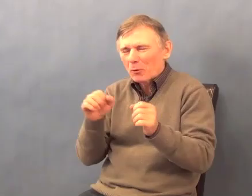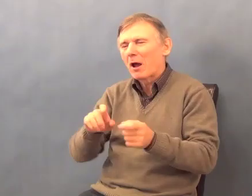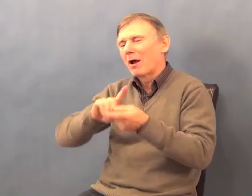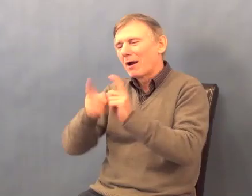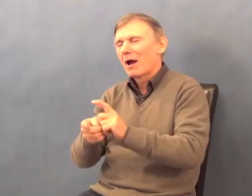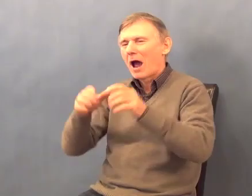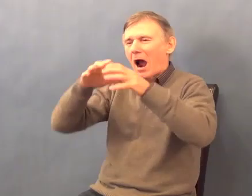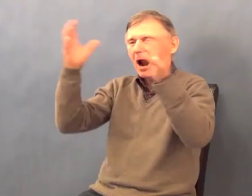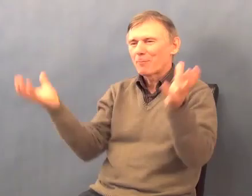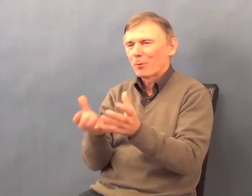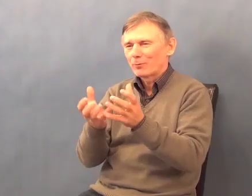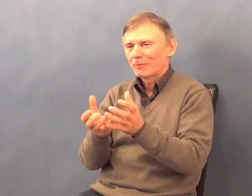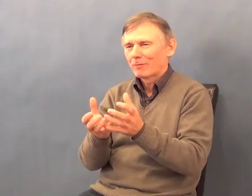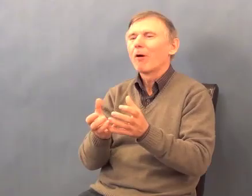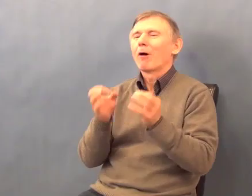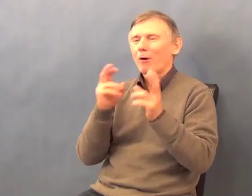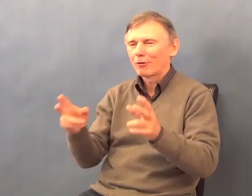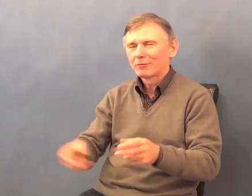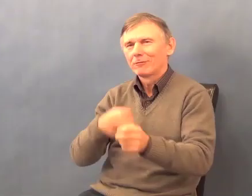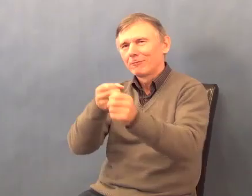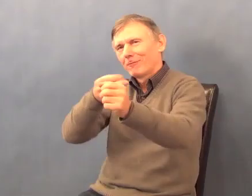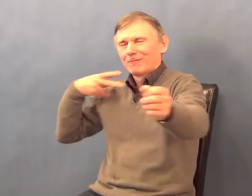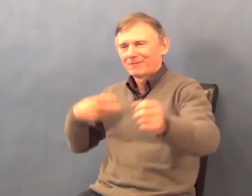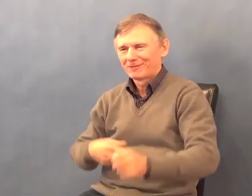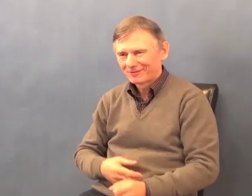Więc zamienił jabłko na arbuz.